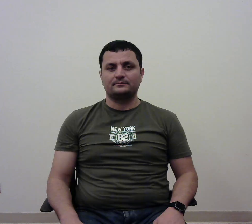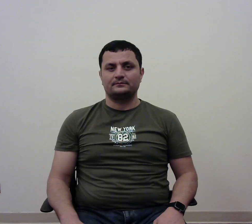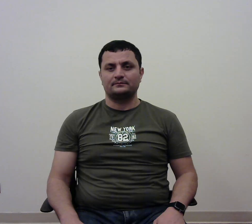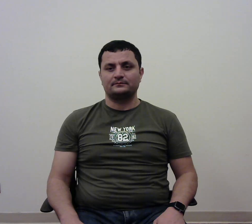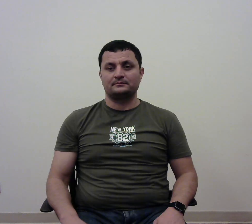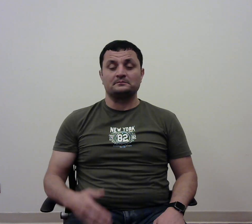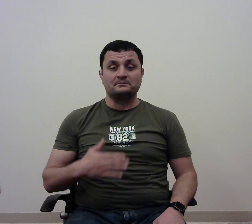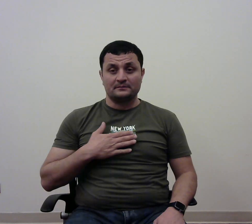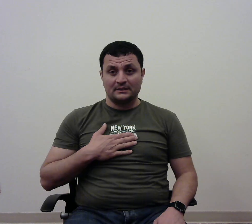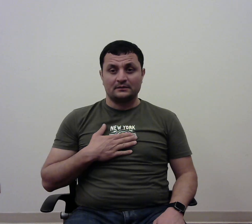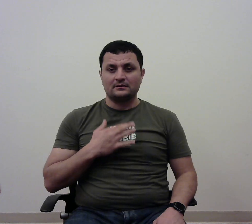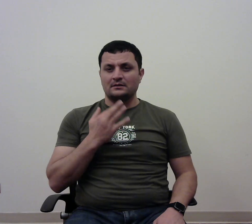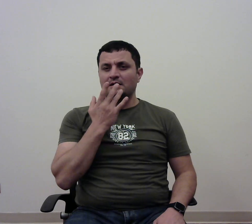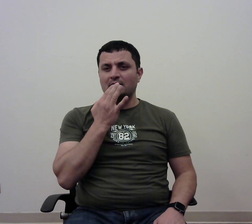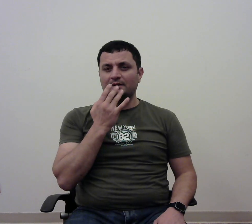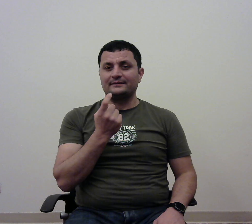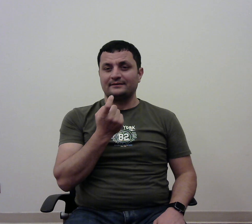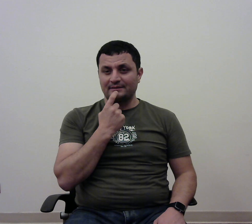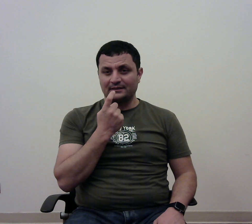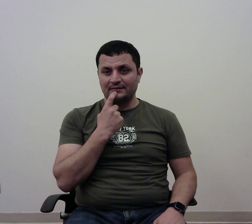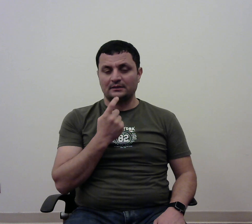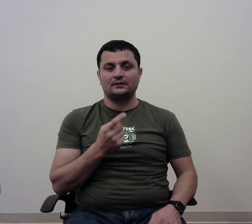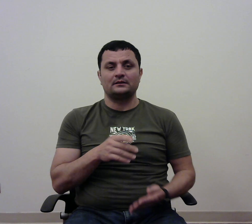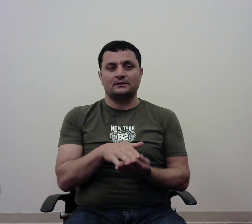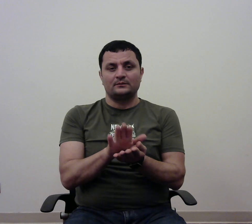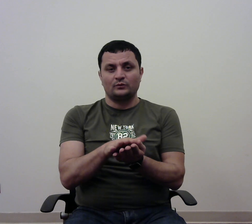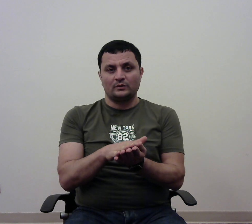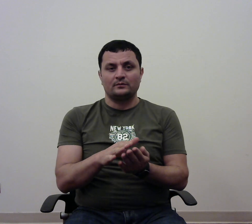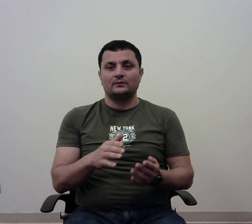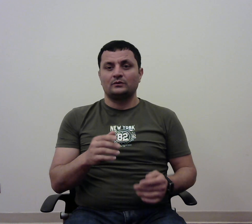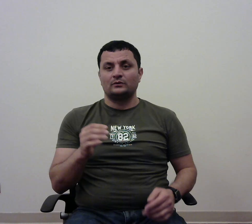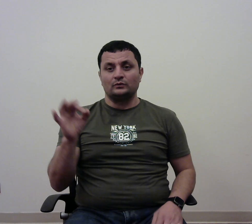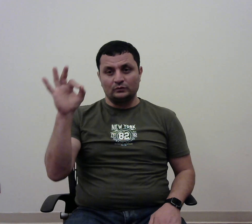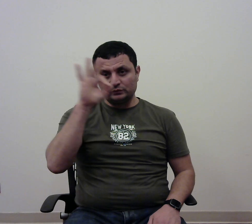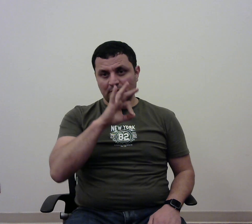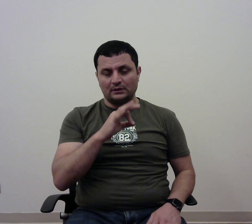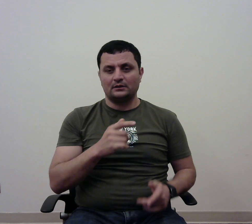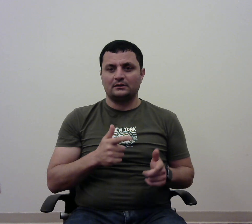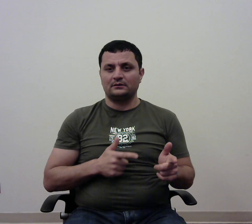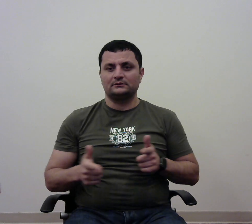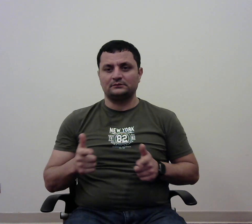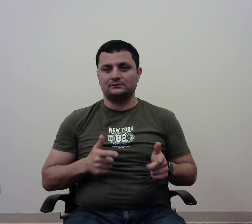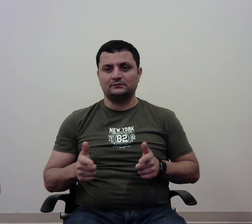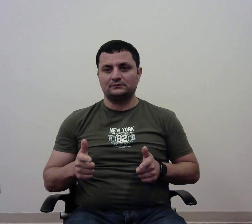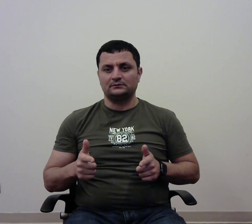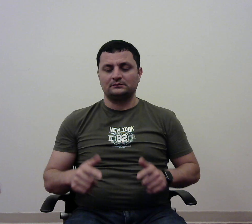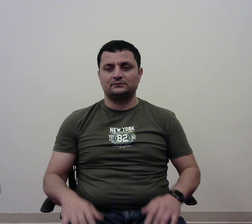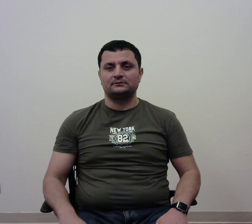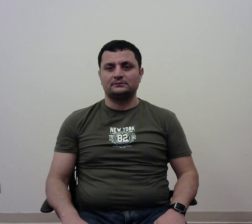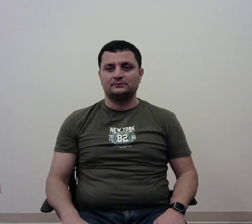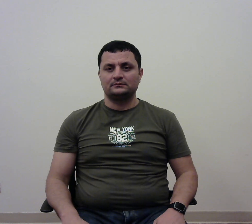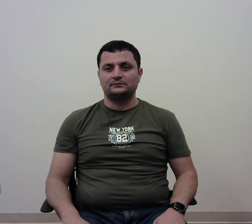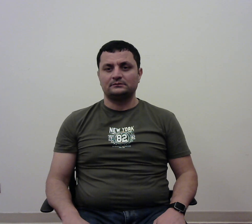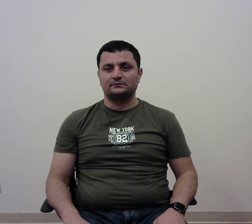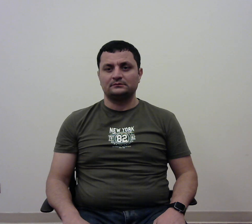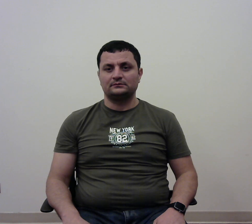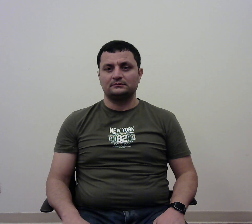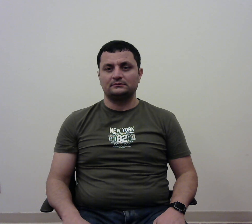Mən xarici dil diplom üçün hazırlaşıram